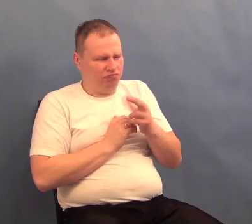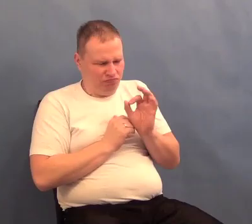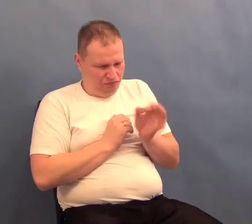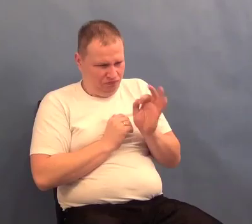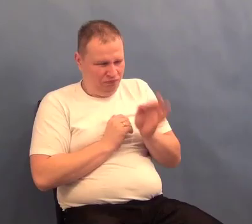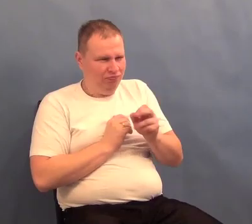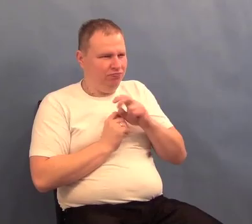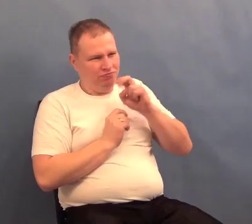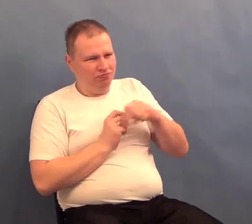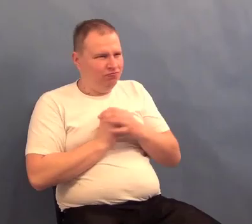Dobrze, poszedł.